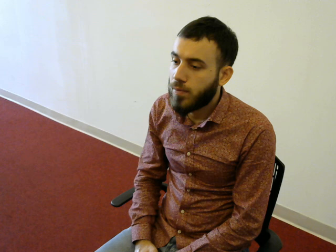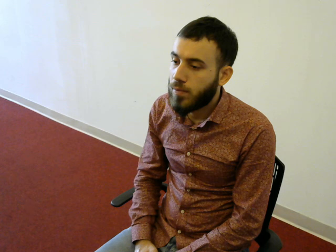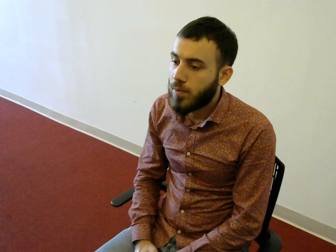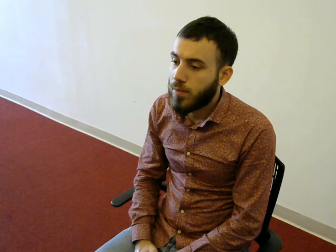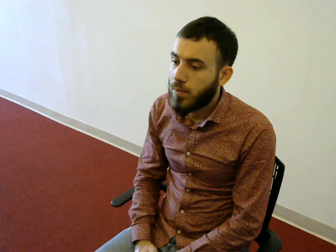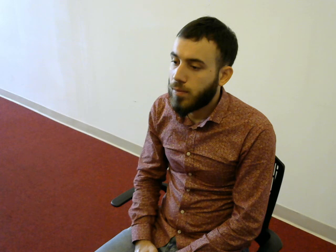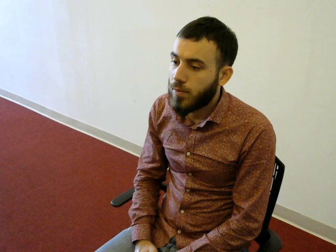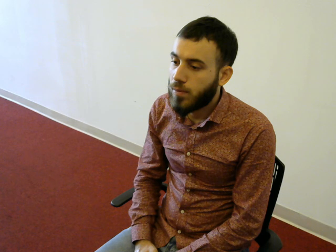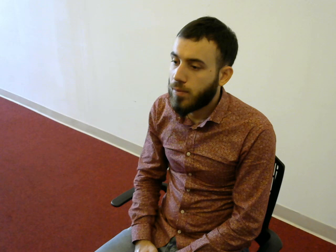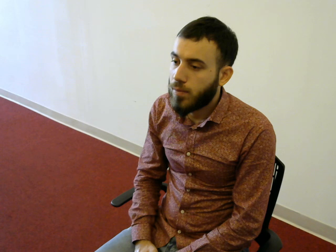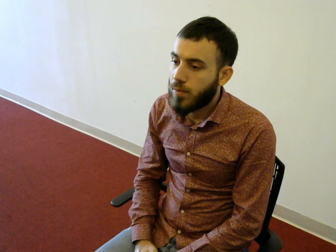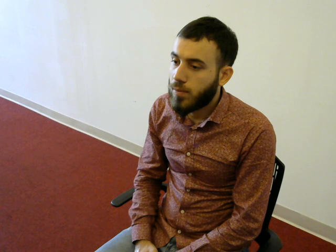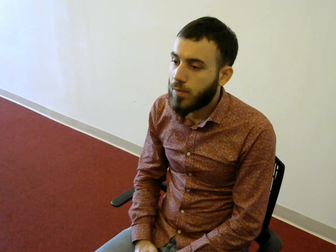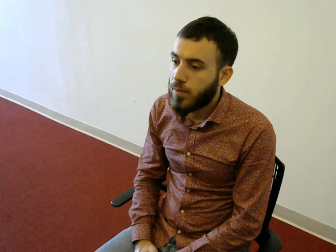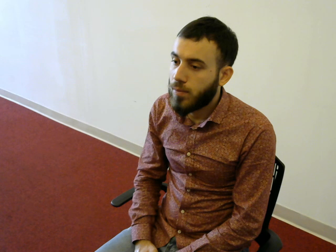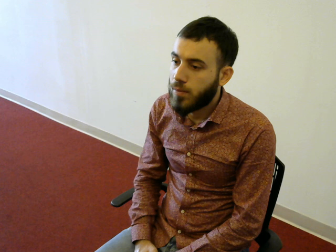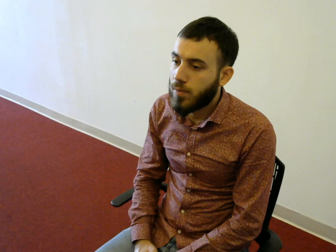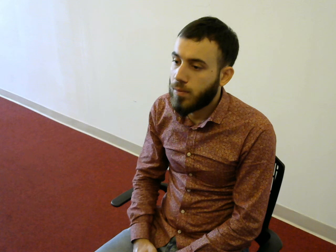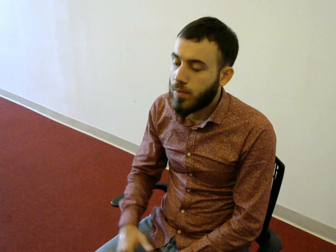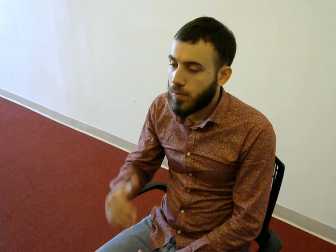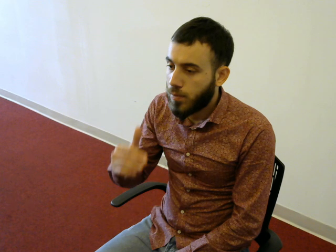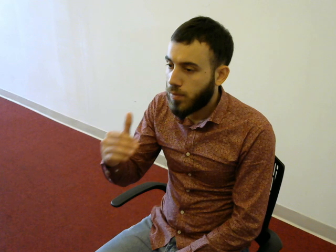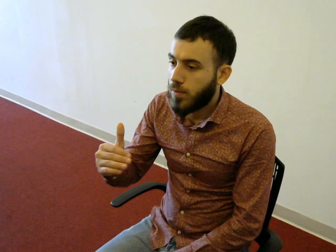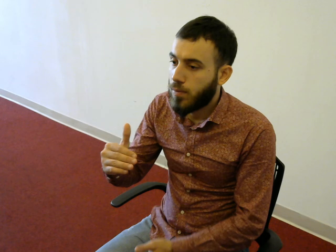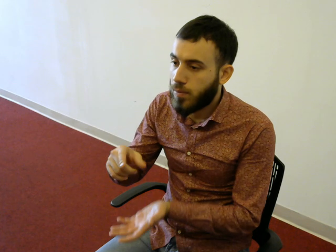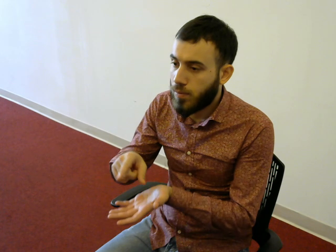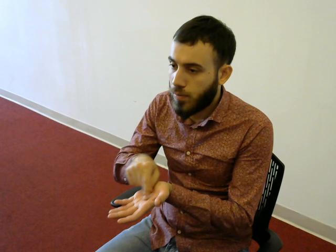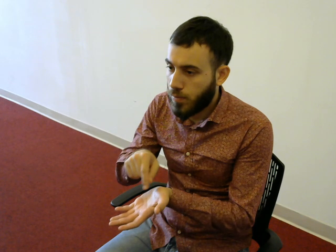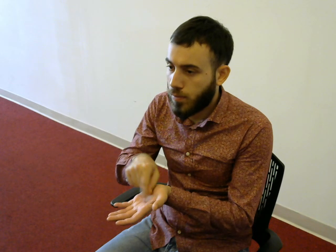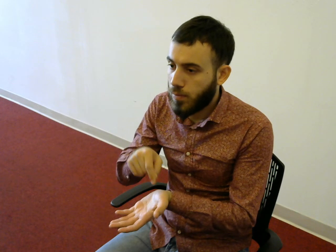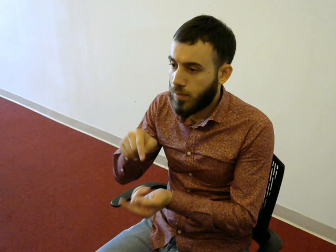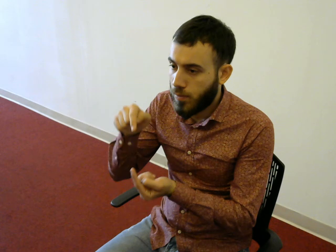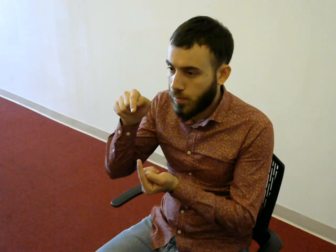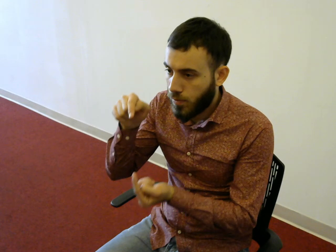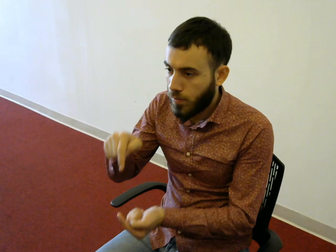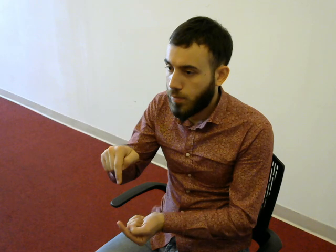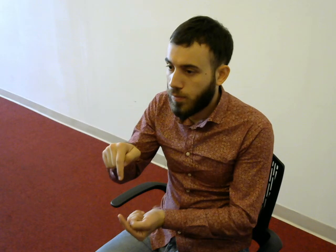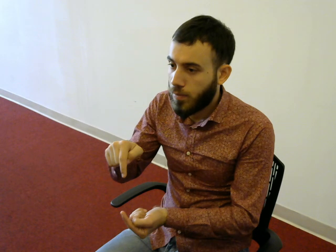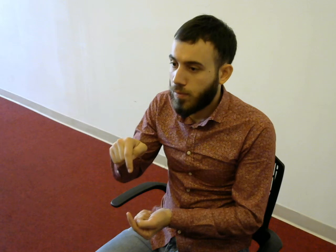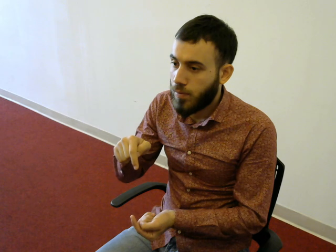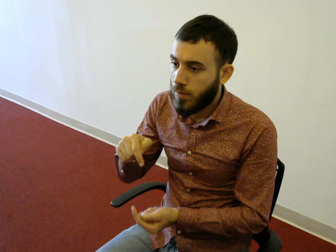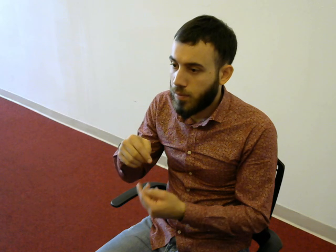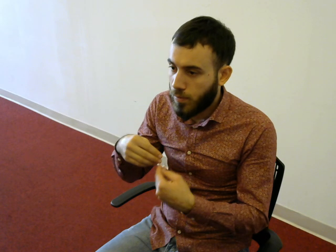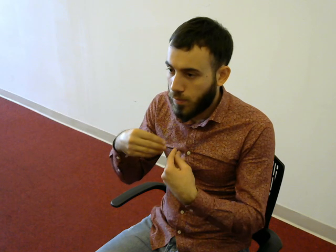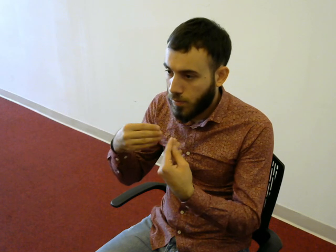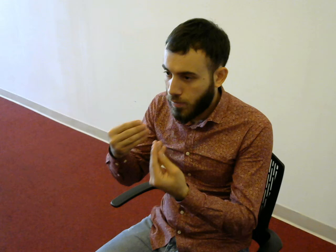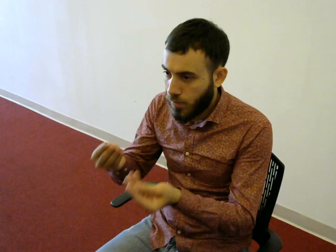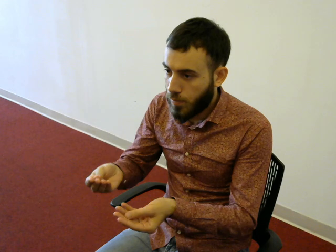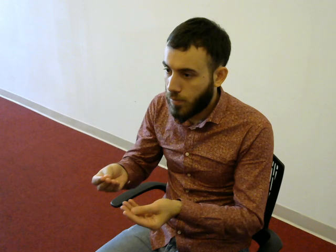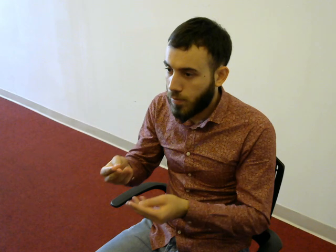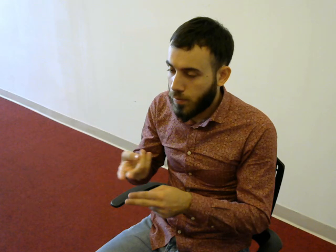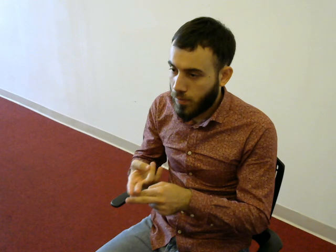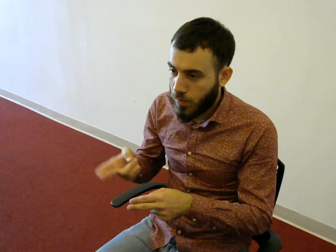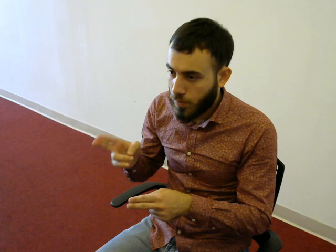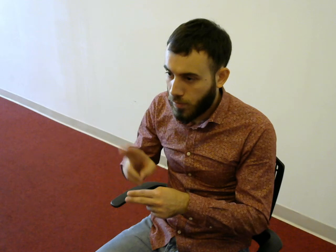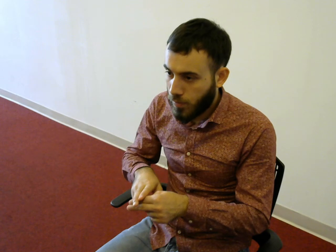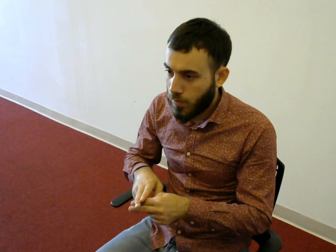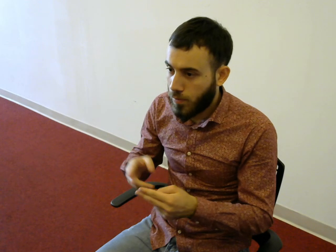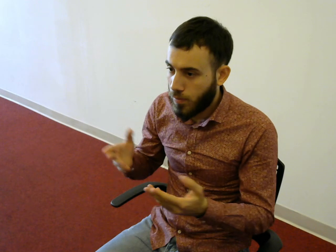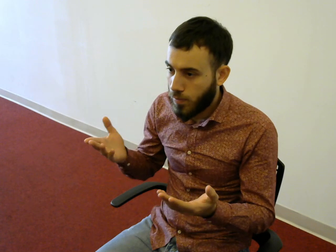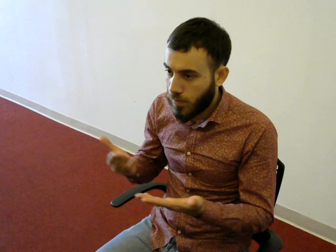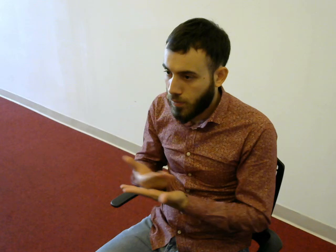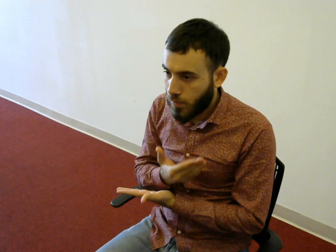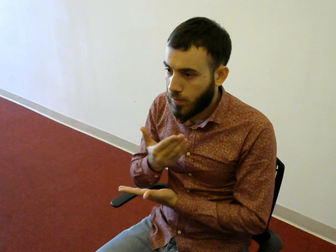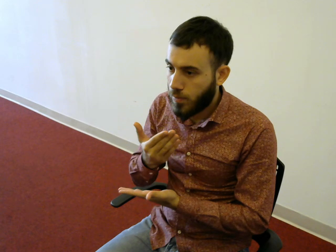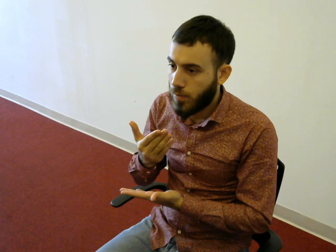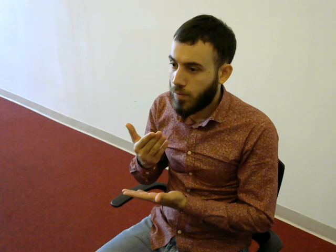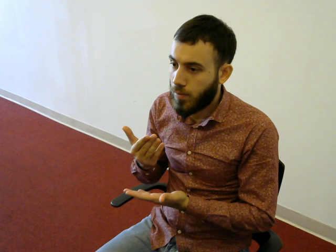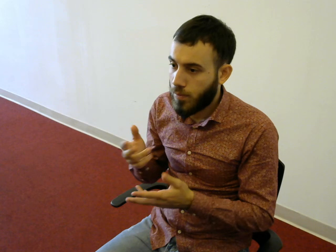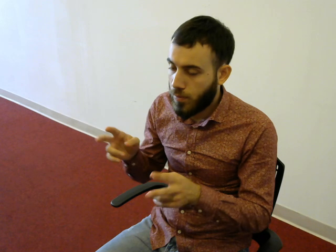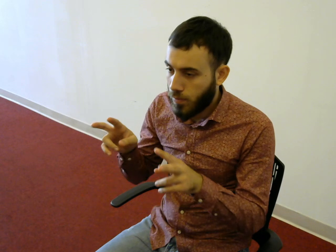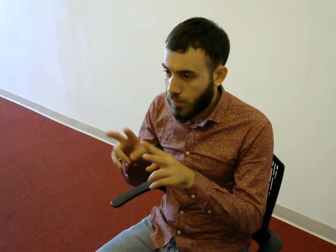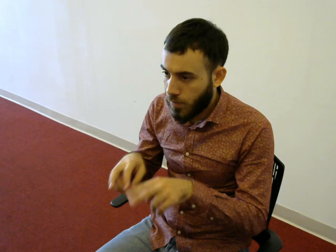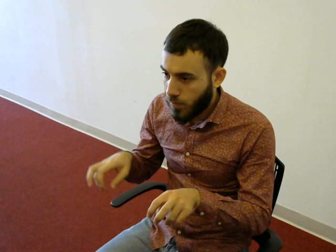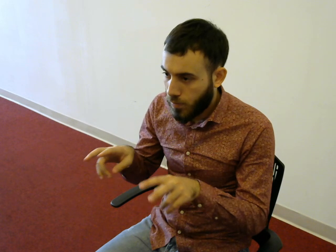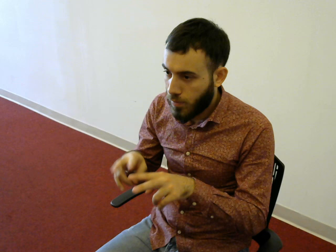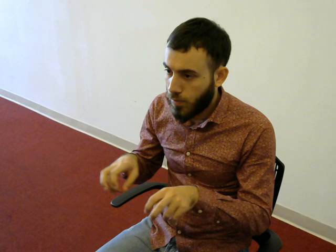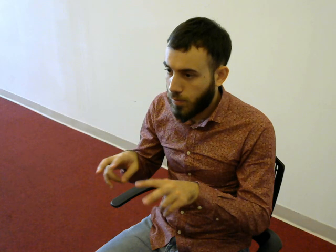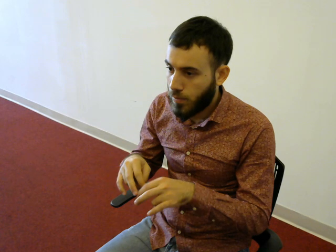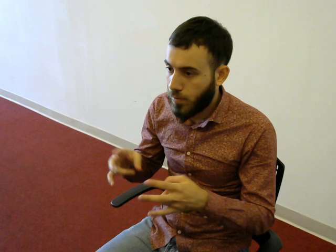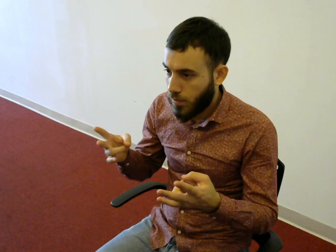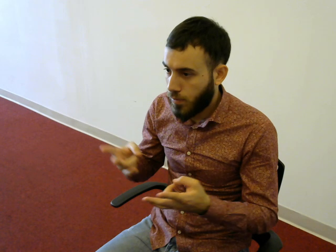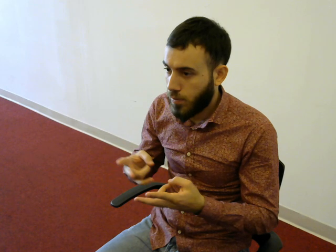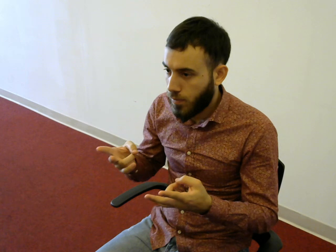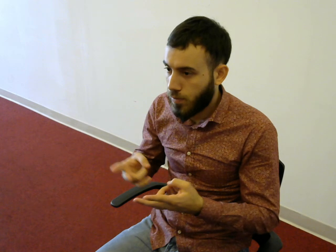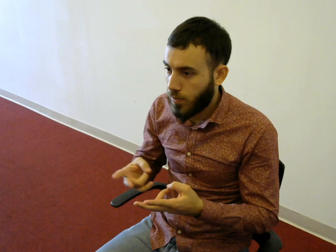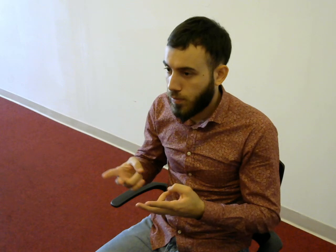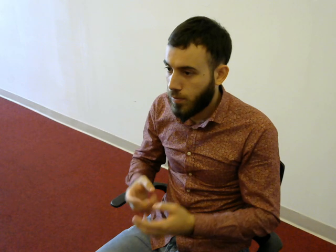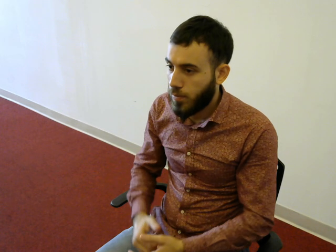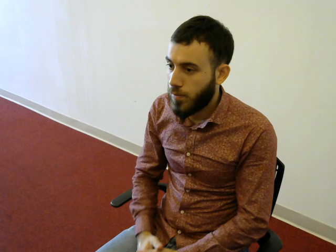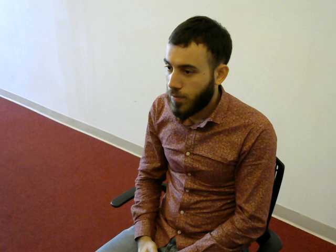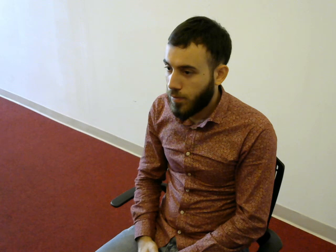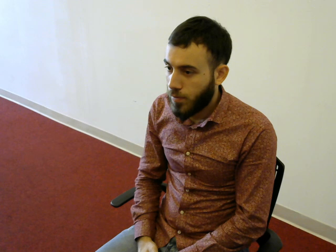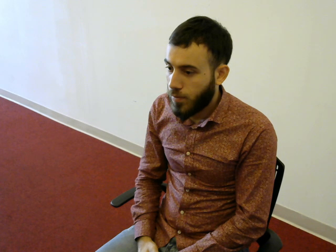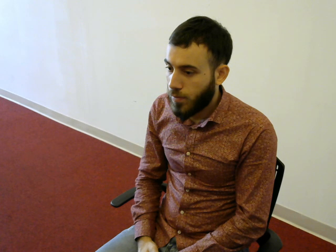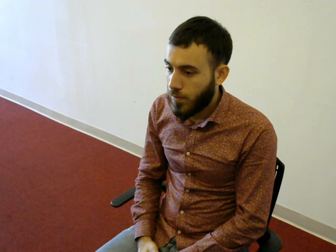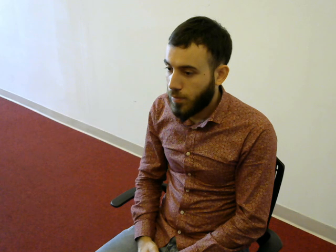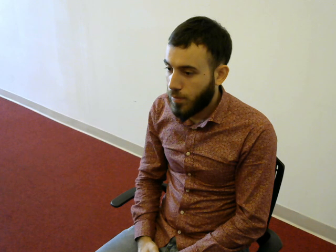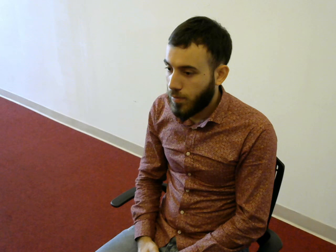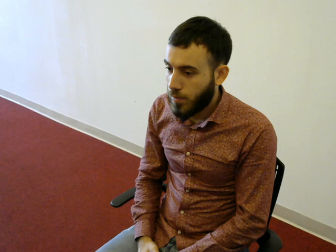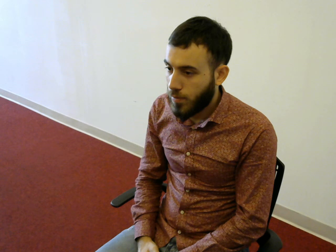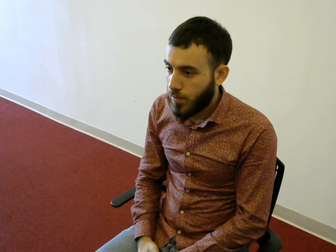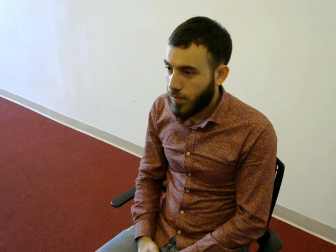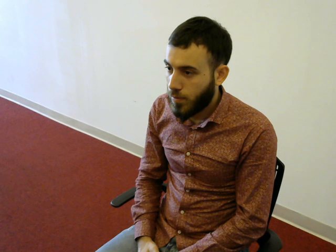Sizə pensiya təyin olunması üçün yenidən müayinə olunmalısınız